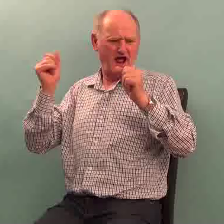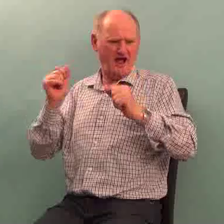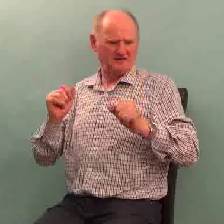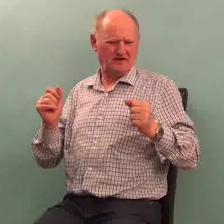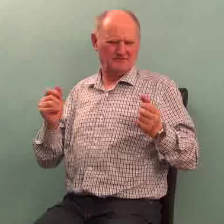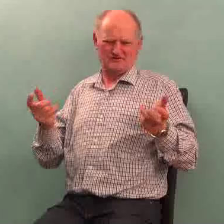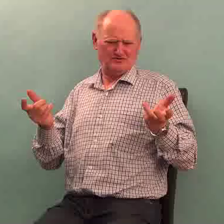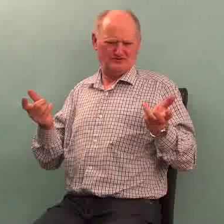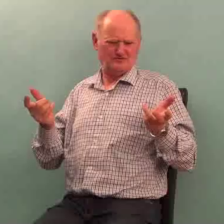Co się stało?